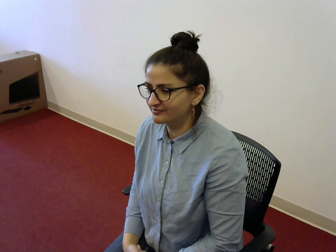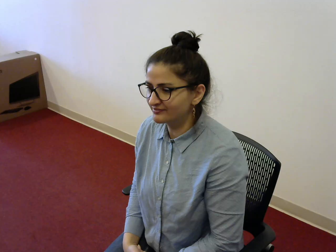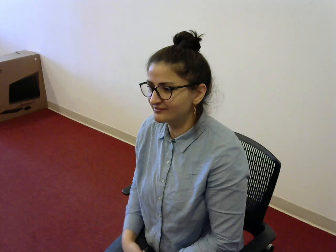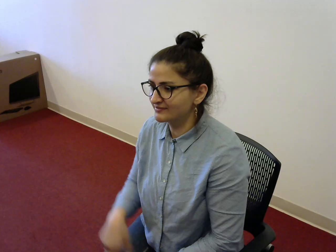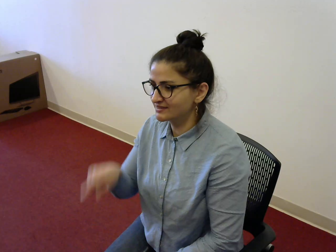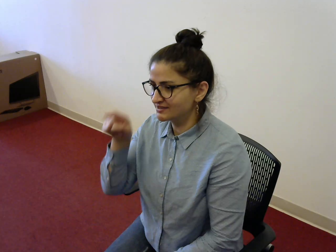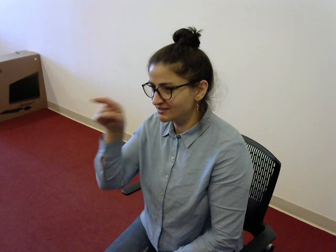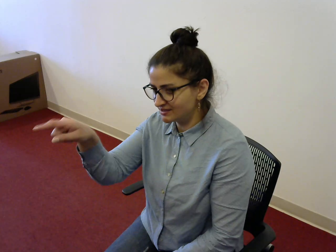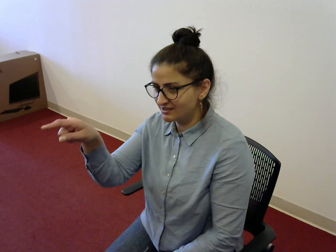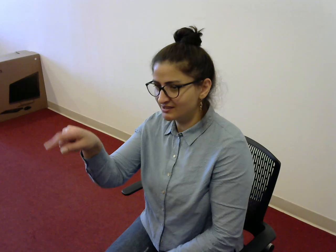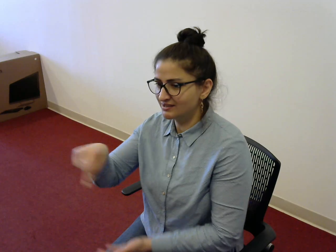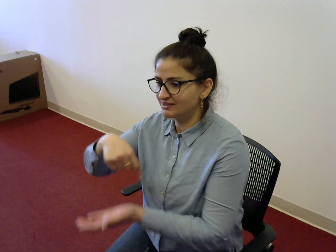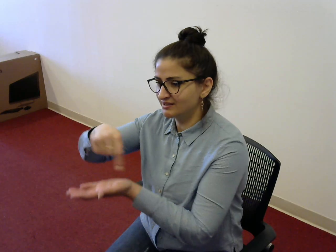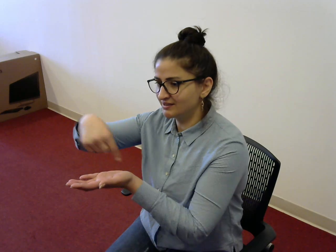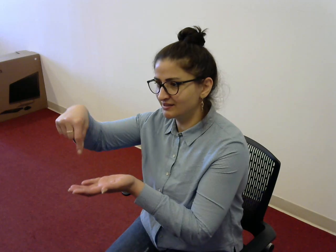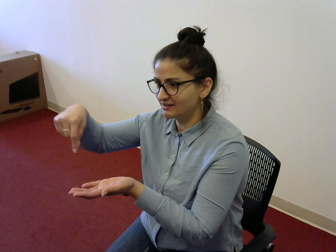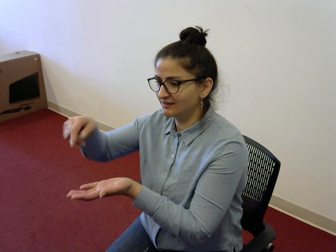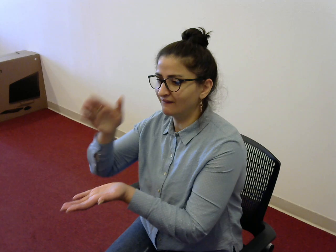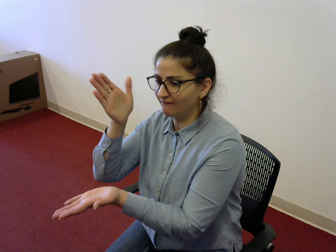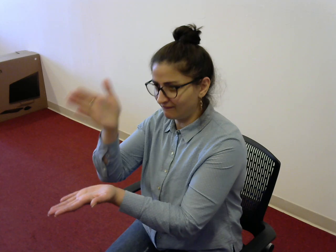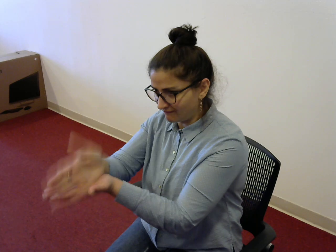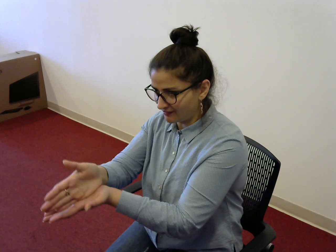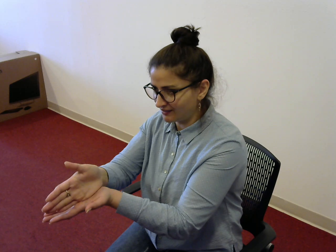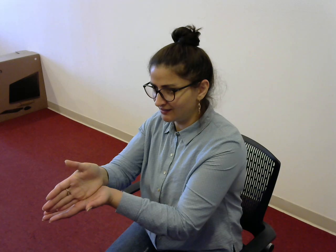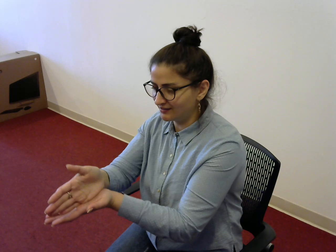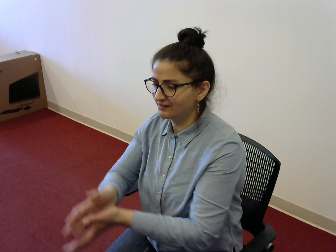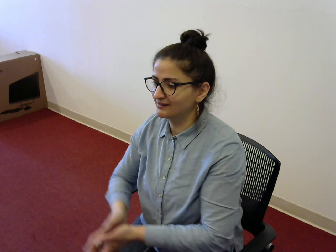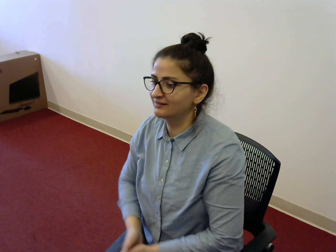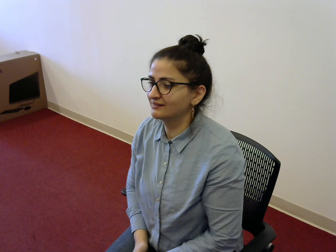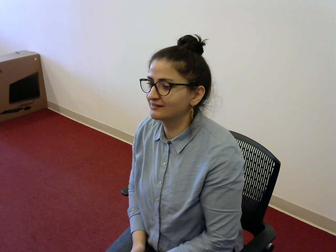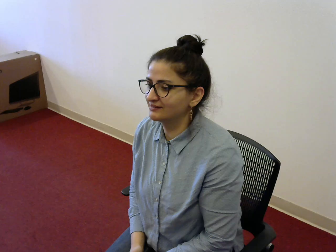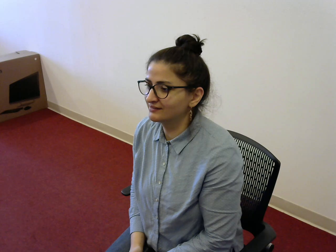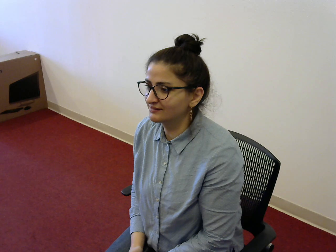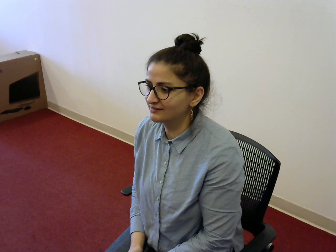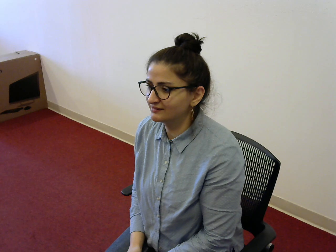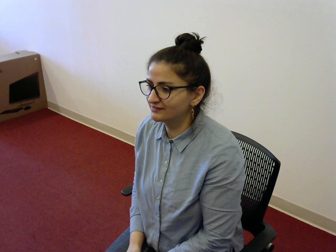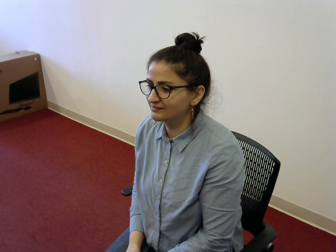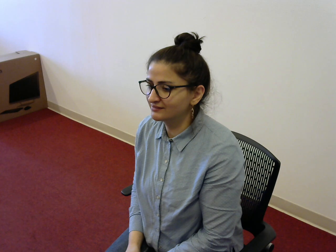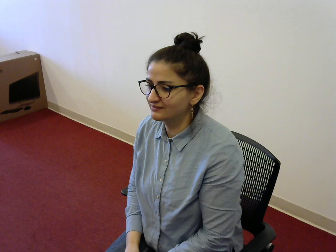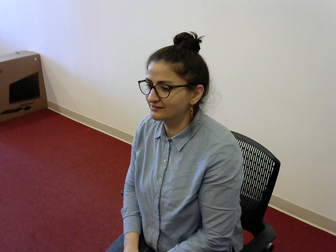Sizdə qələm varmı?